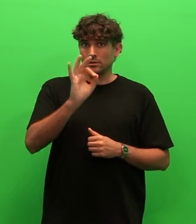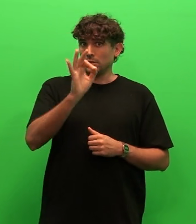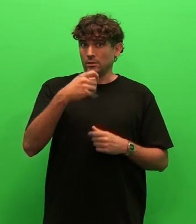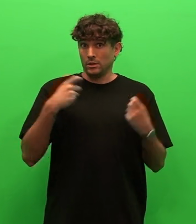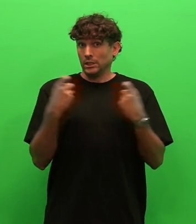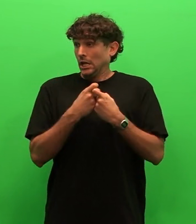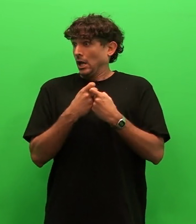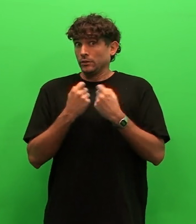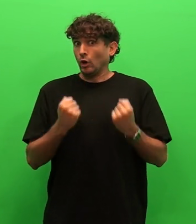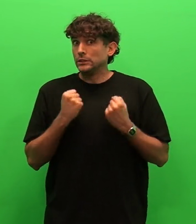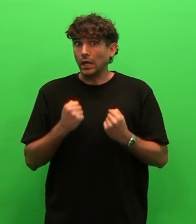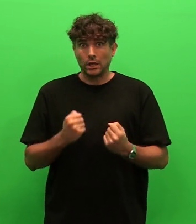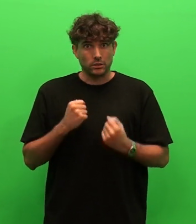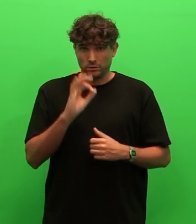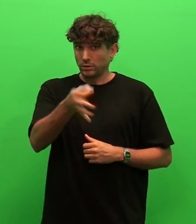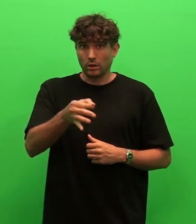Sí, tinc una al·lèrgia molt forta, sí!